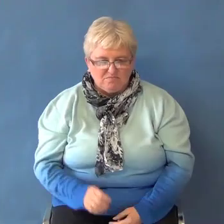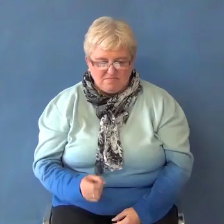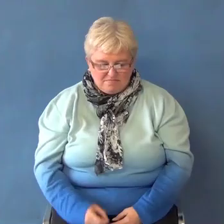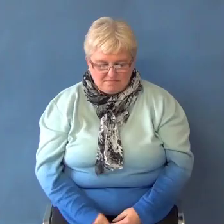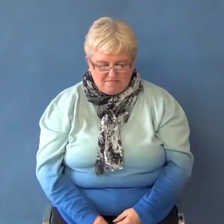Dobrze.